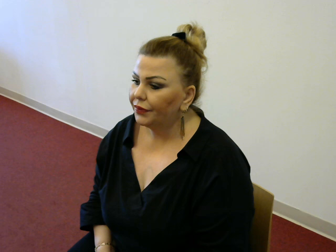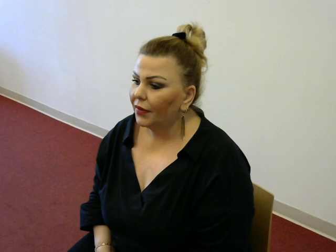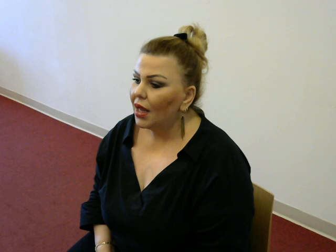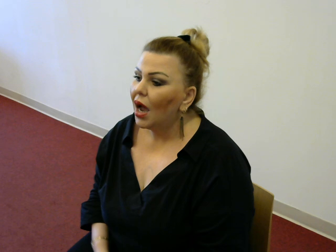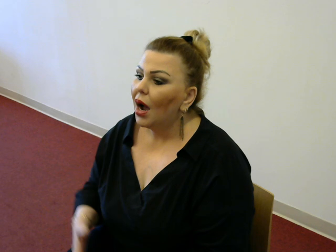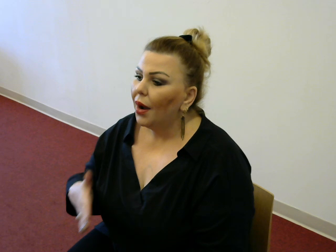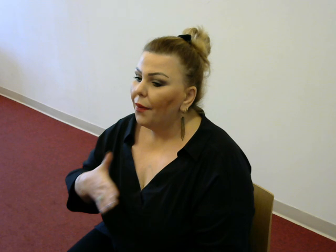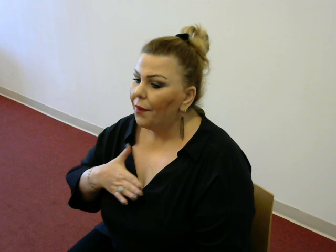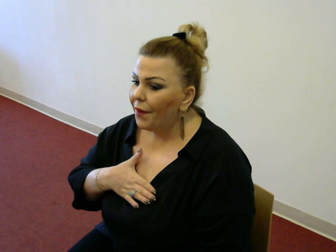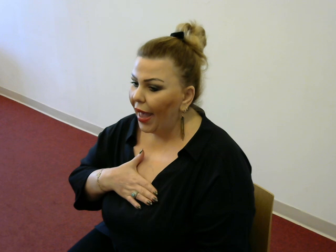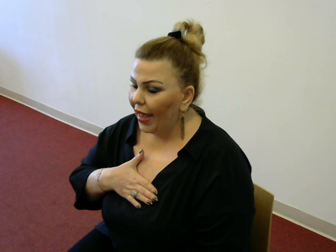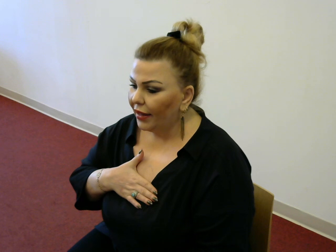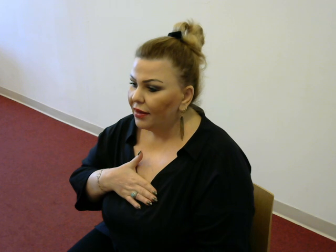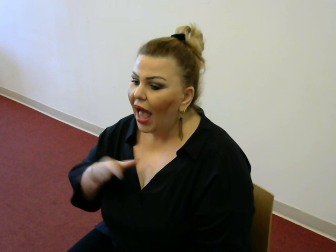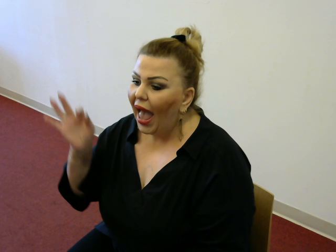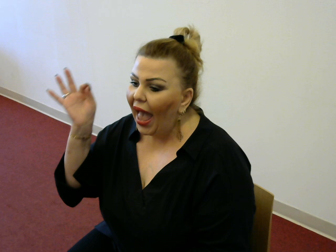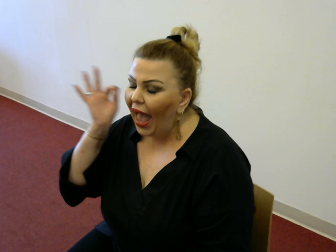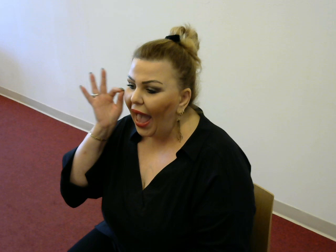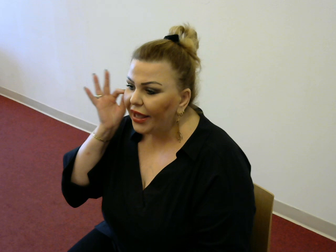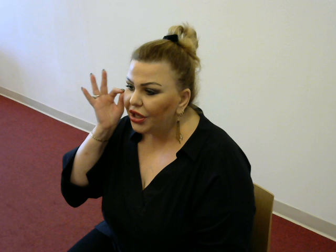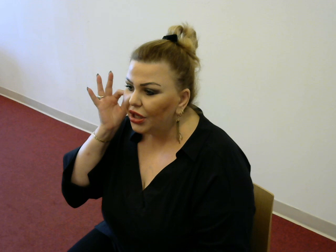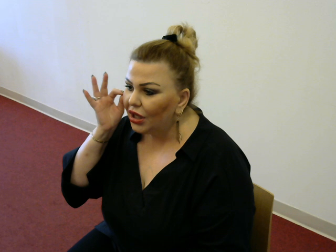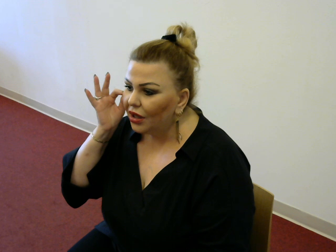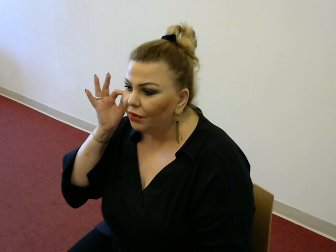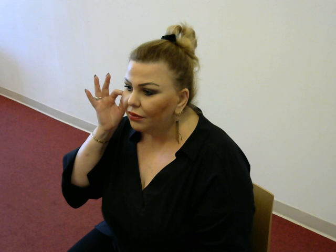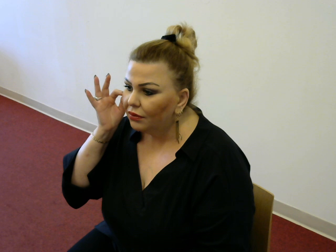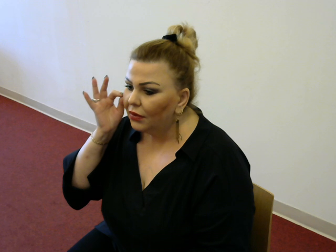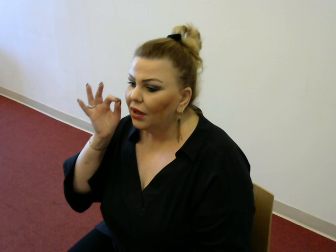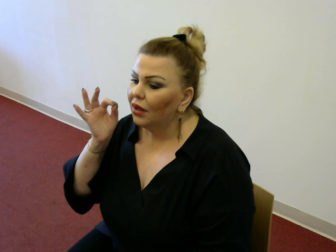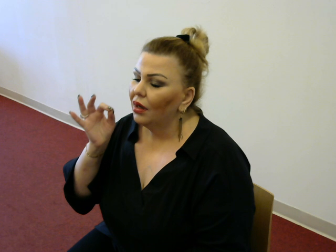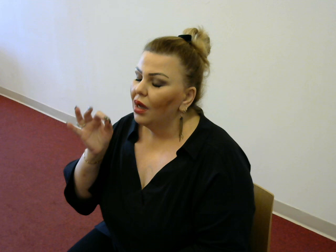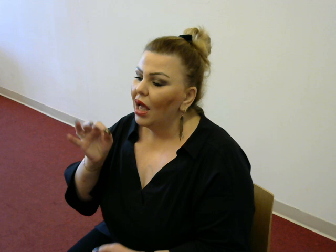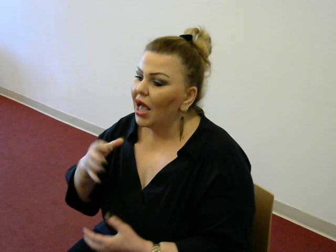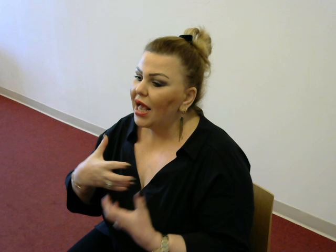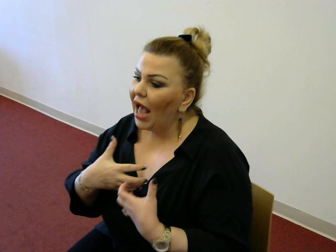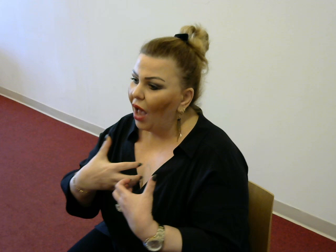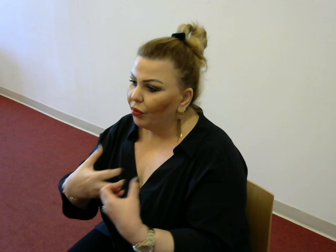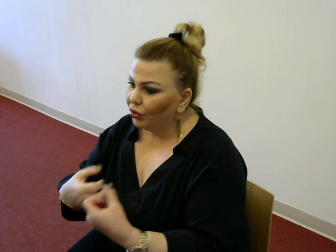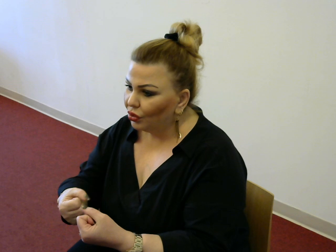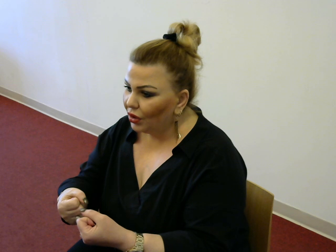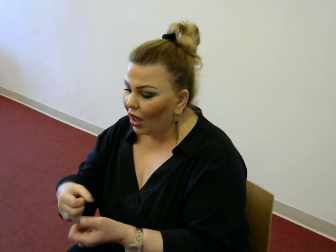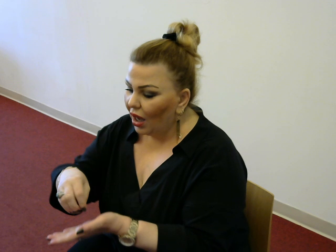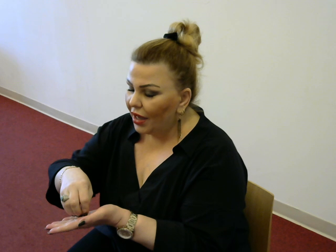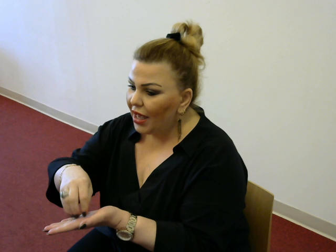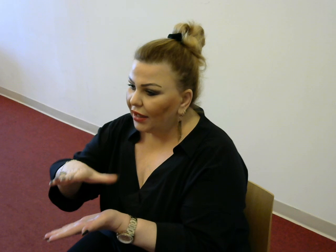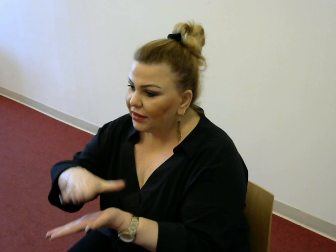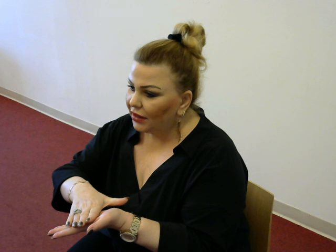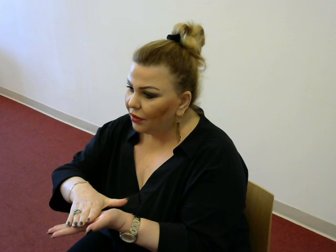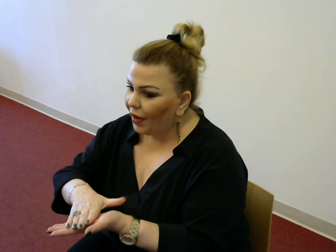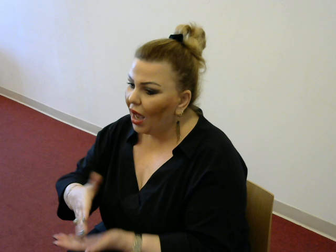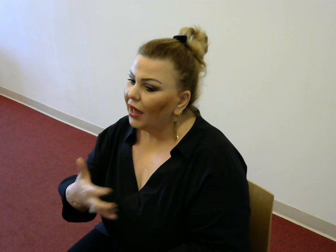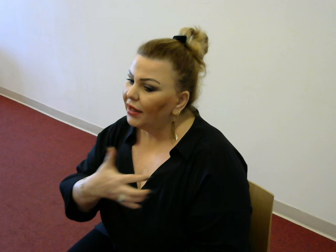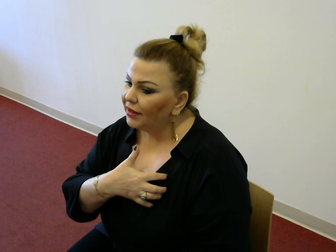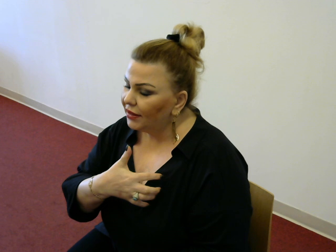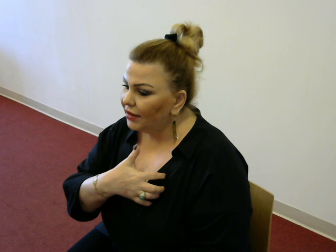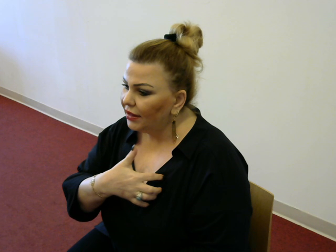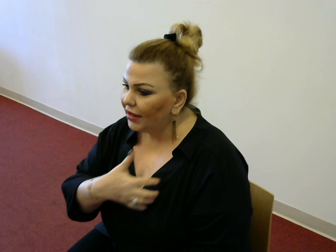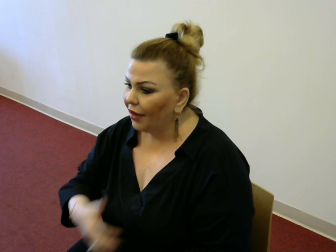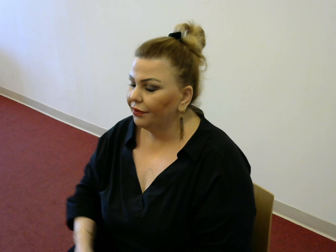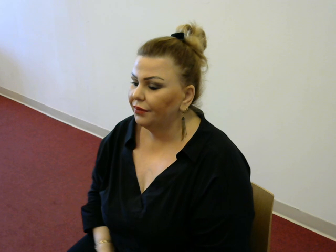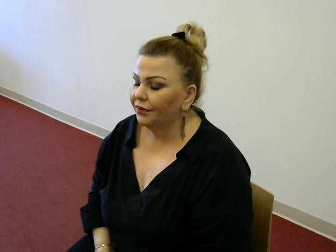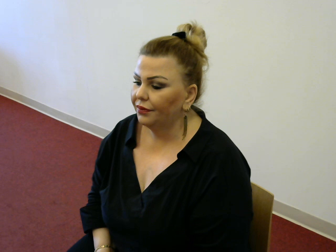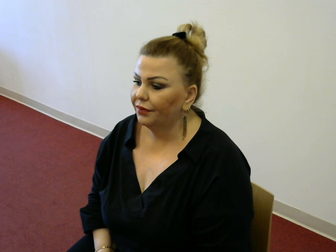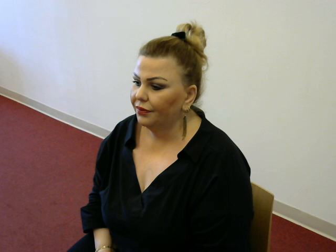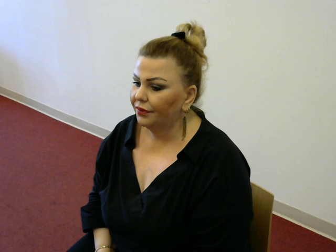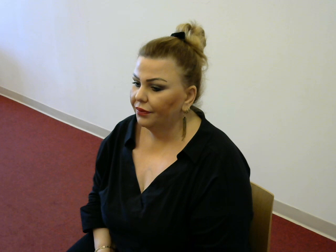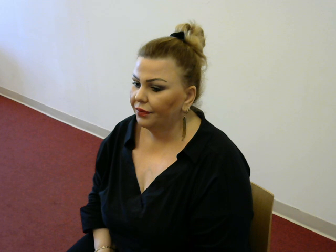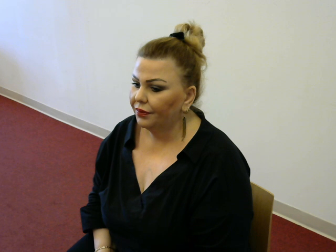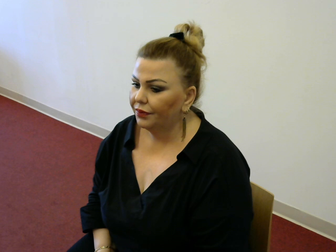Mən həkimin qəbuluna yazılmaq istəyirəm